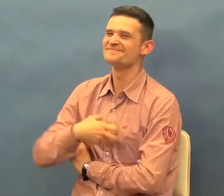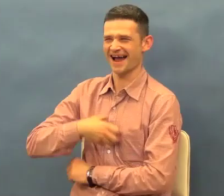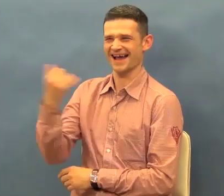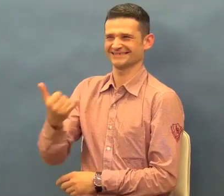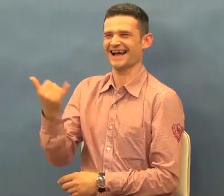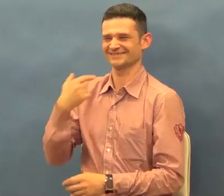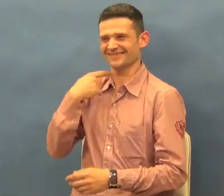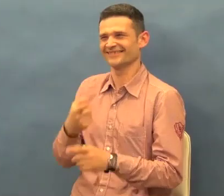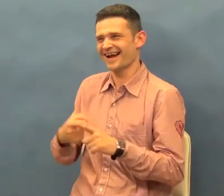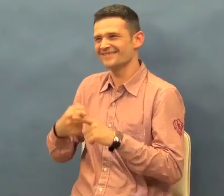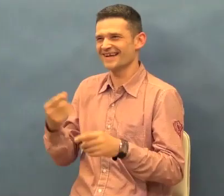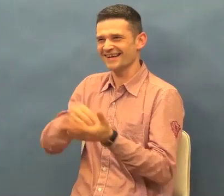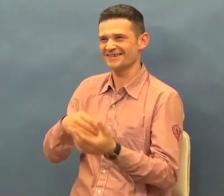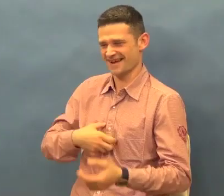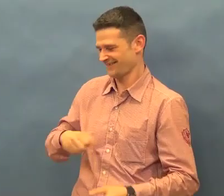Bajki zawsze są śmieszne, zawierają kawały.